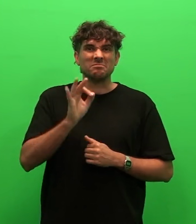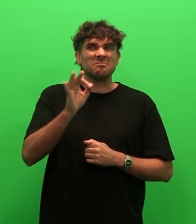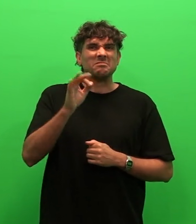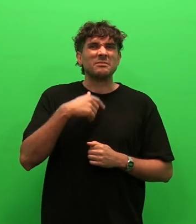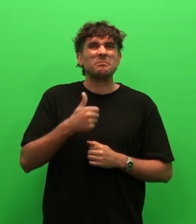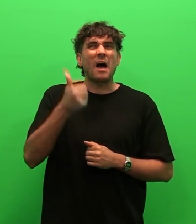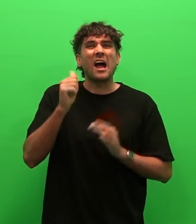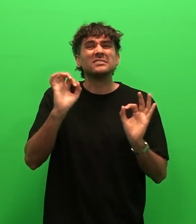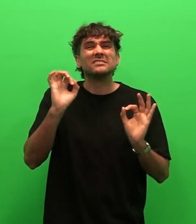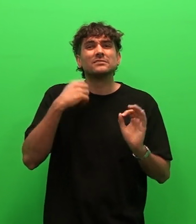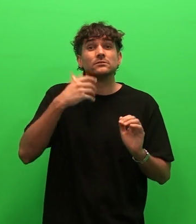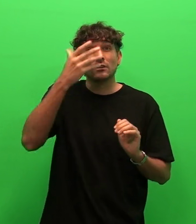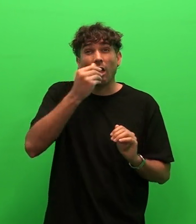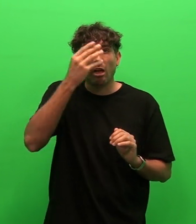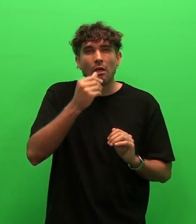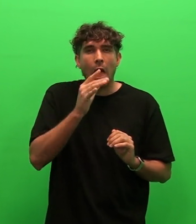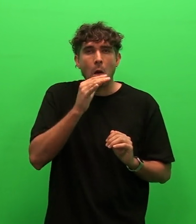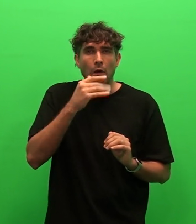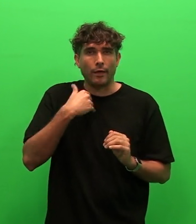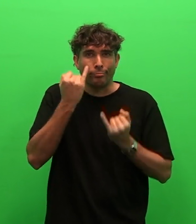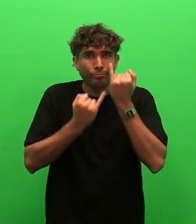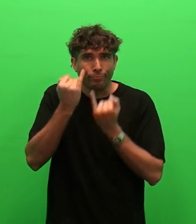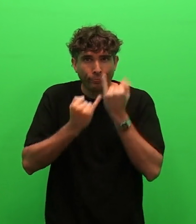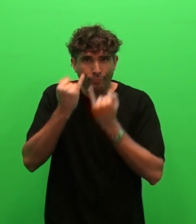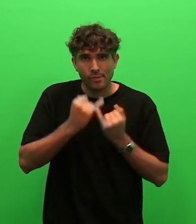Sí, quan em moco tinc els mocs líquids, em cauen.